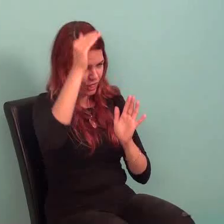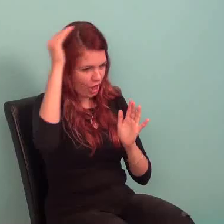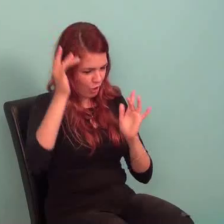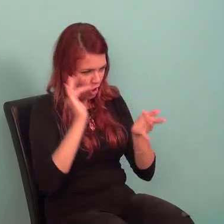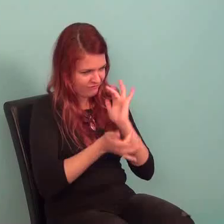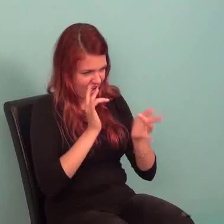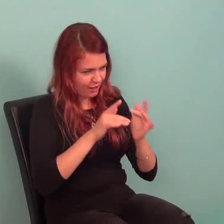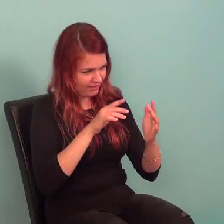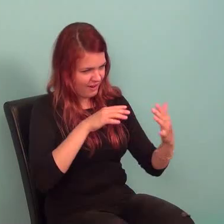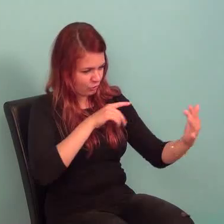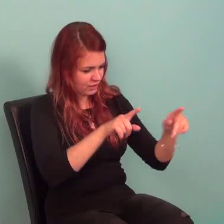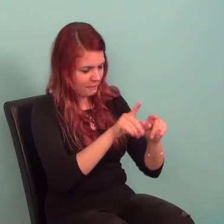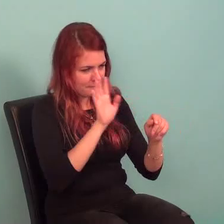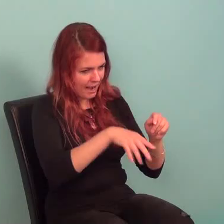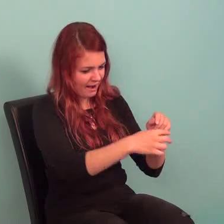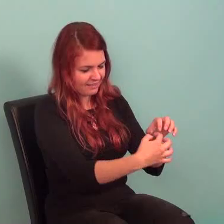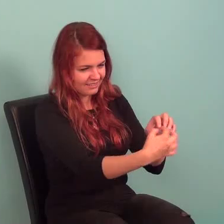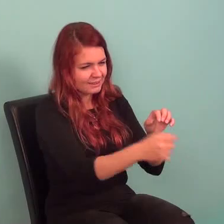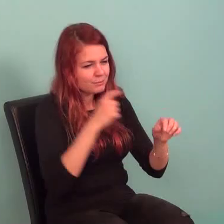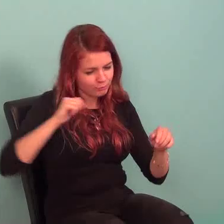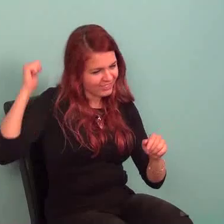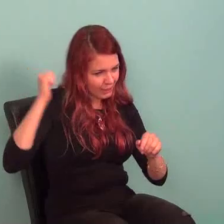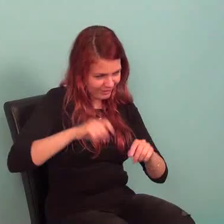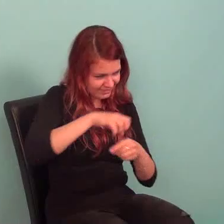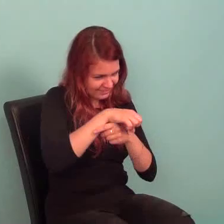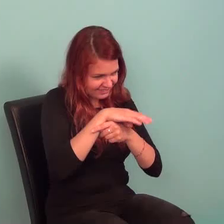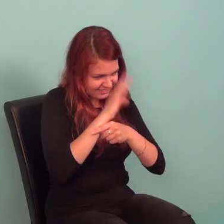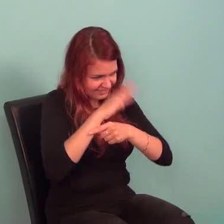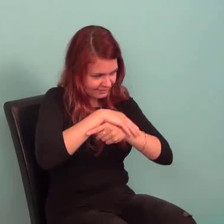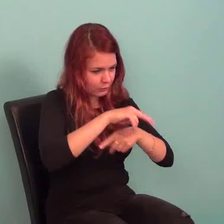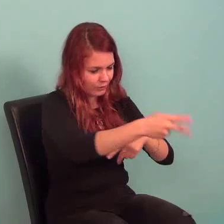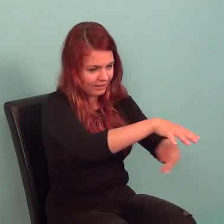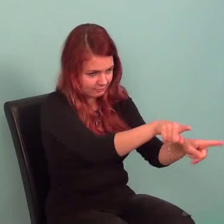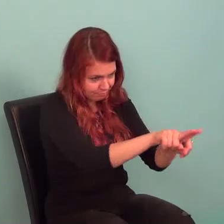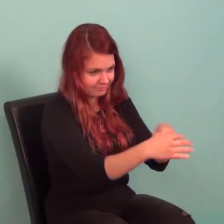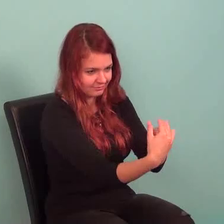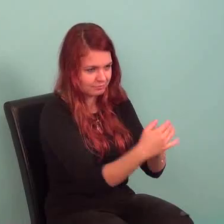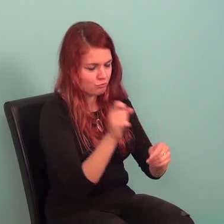Ten duży rower ma z tyłu taki bagażnik rowerowy, z przodu tak samo.